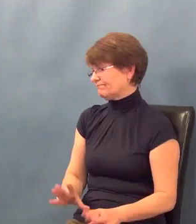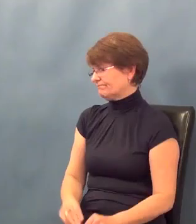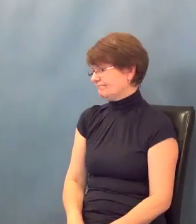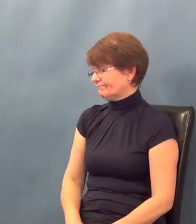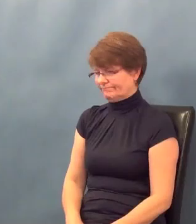Wyłącza się.